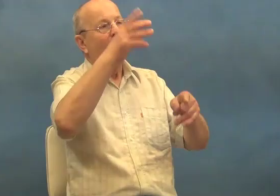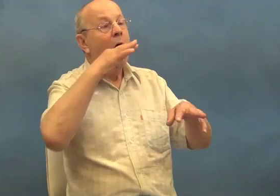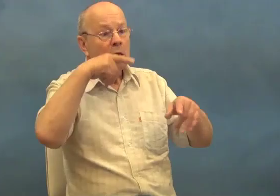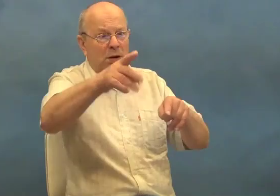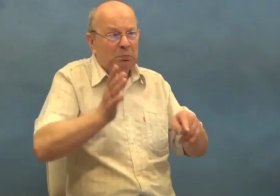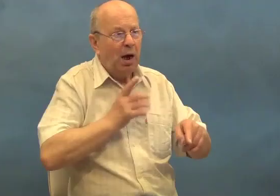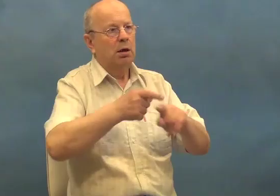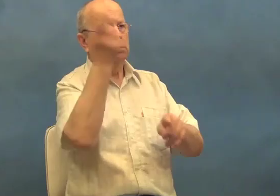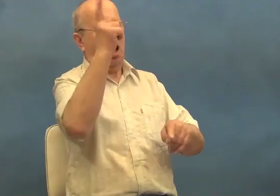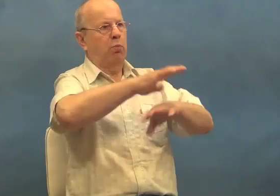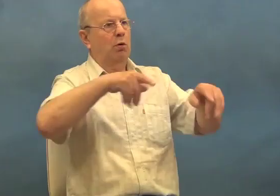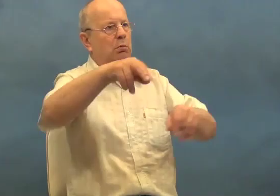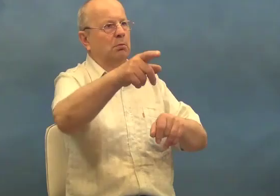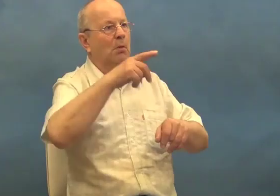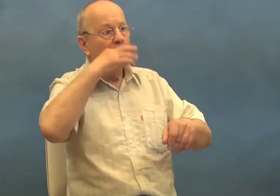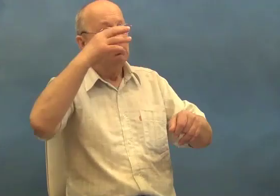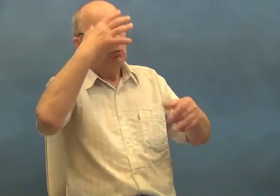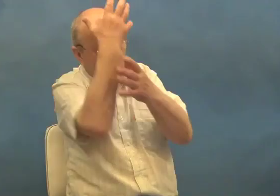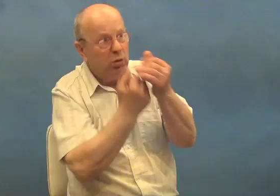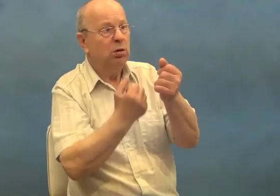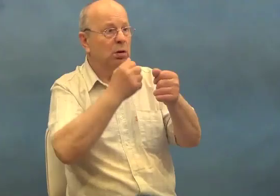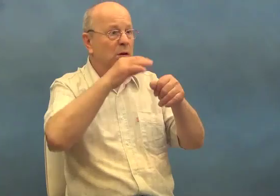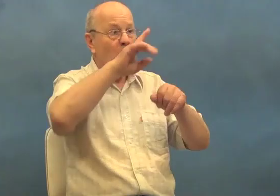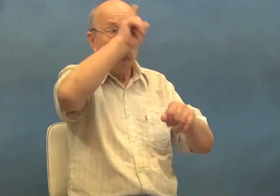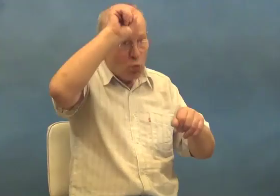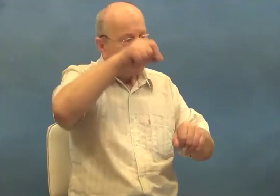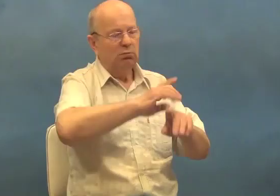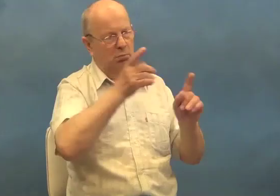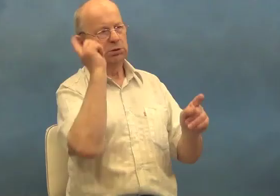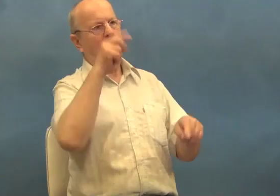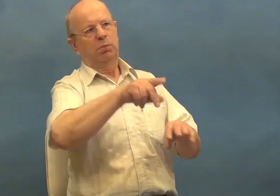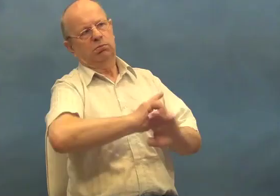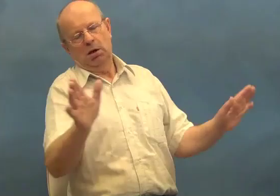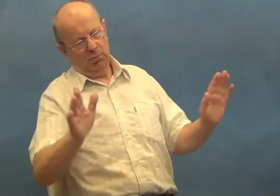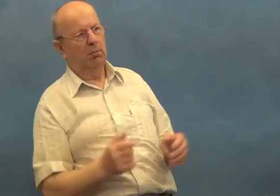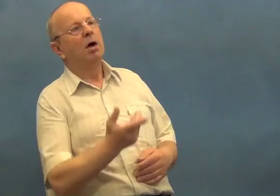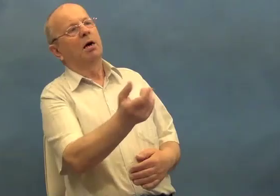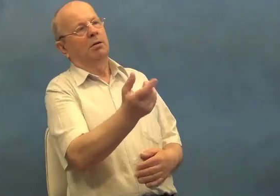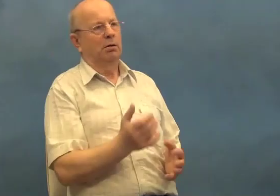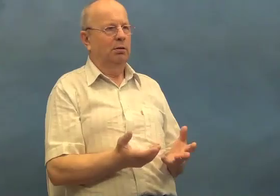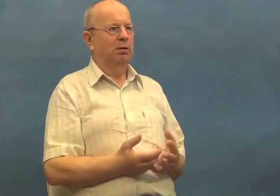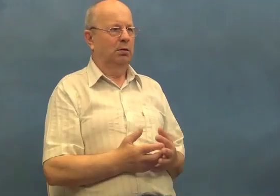Woda jest niebezpieczna, więc jest zakaz pływania, ponieważ woda może kogoś ściągnąć na dno, dlatego ludzie mają zakaz pływania.